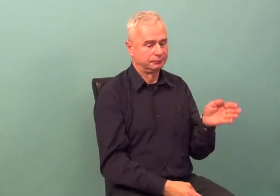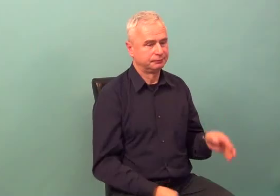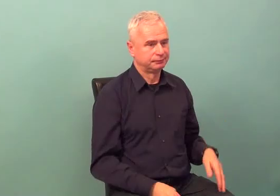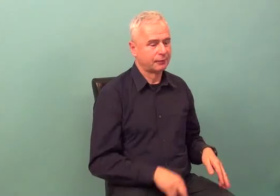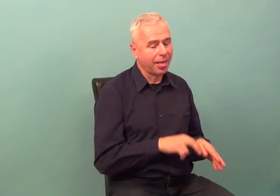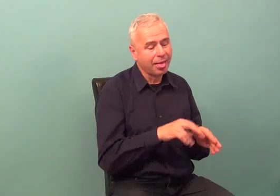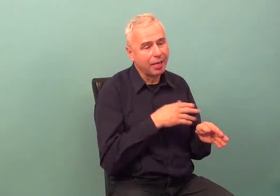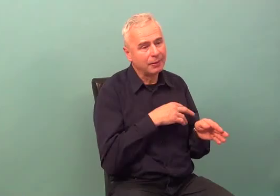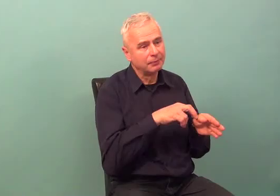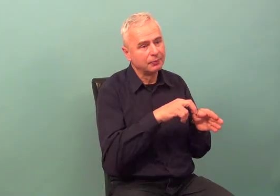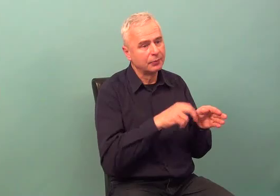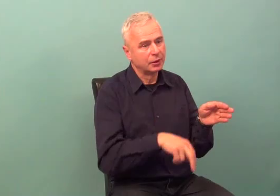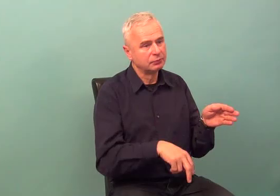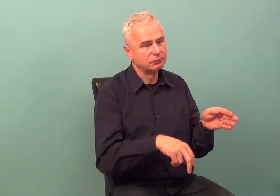Można spaść.